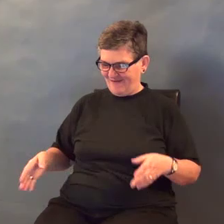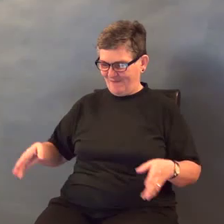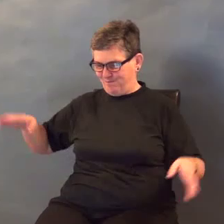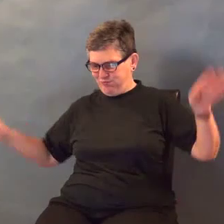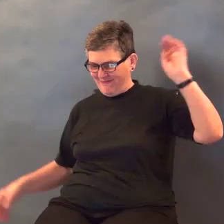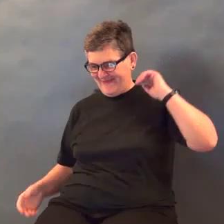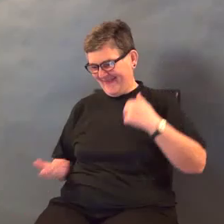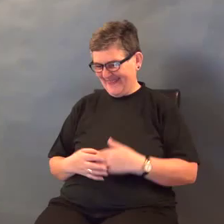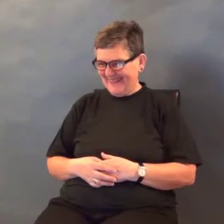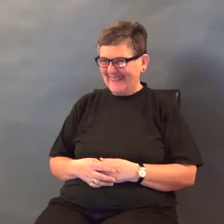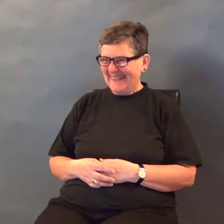To jest tak spiłowane, że jak się usiądzie, to można się wywalić.